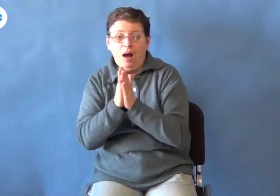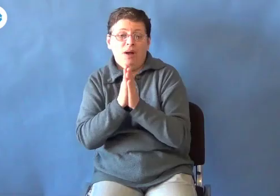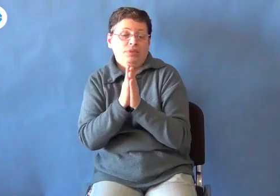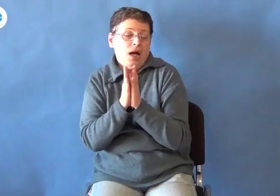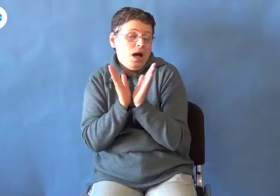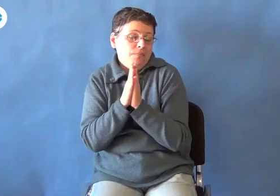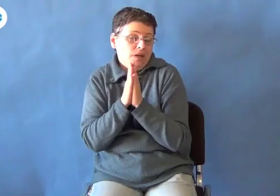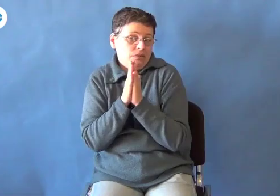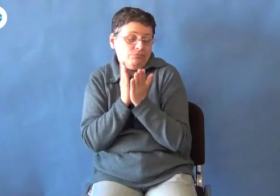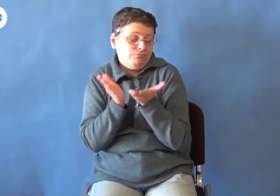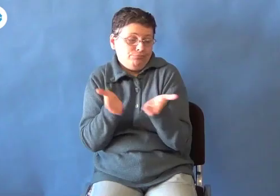Amen.